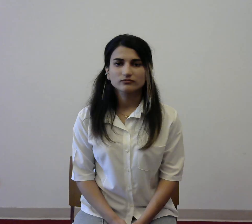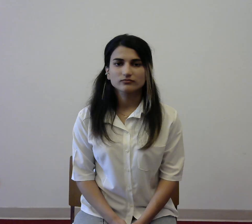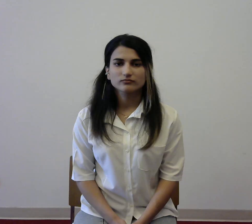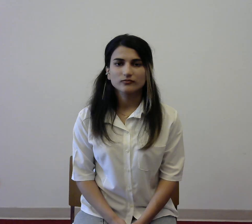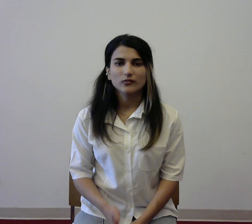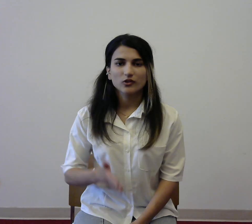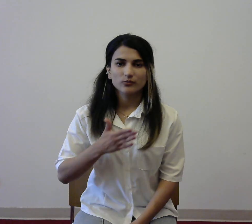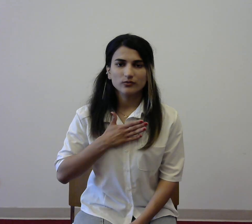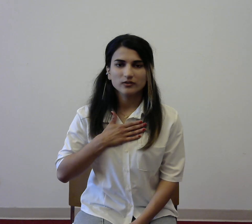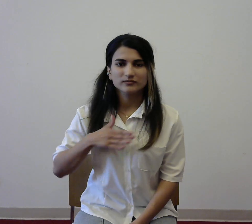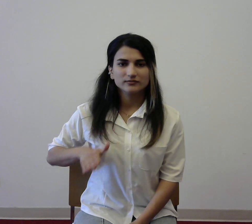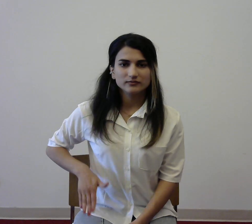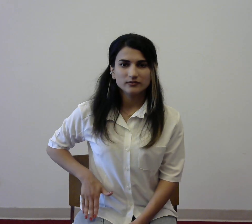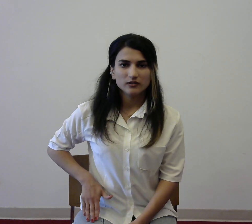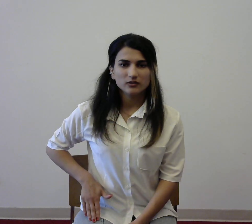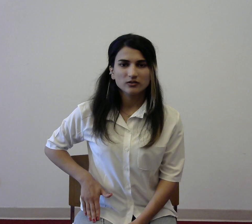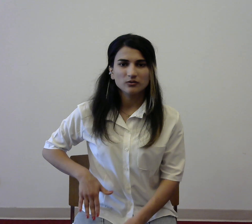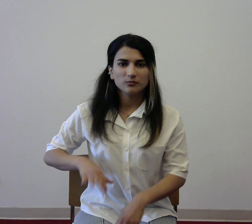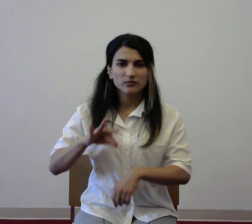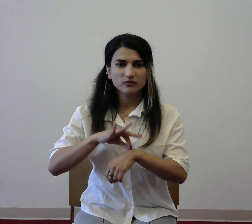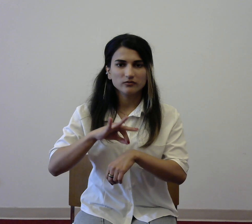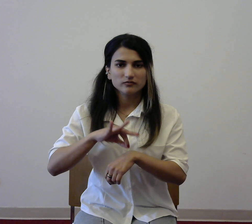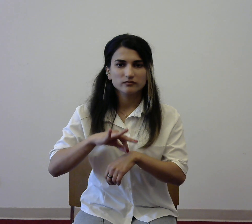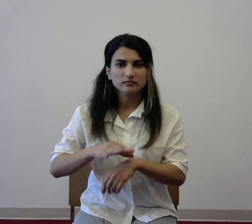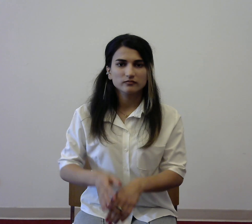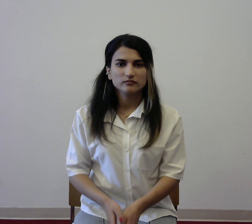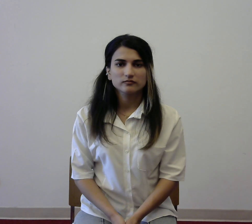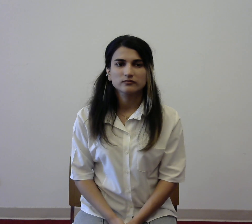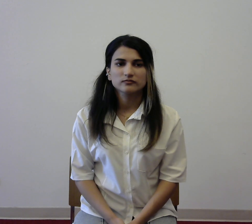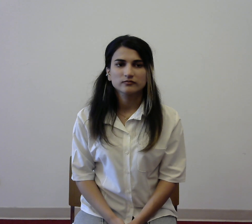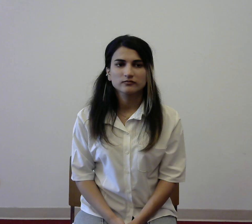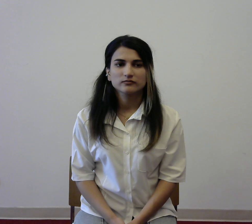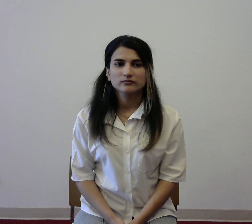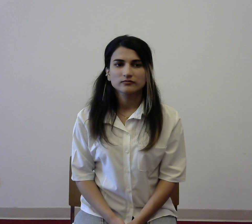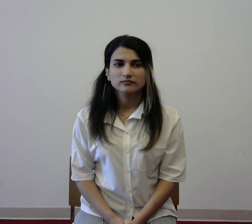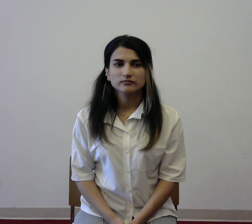Mənim ayağım ağrıyır